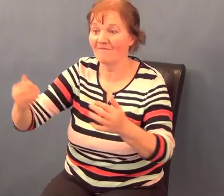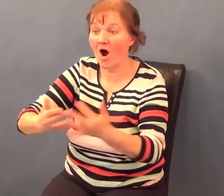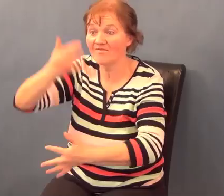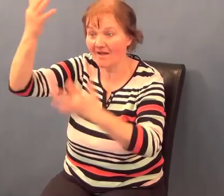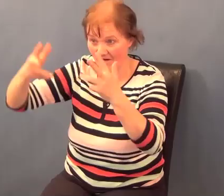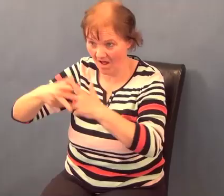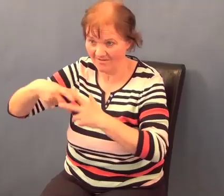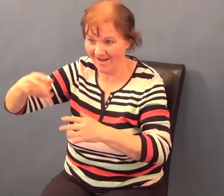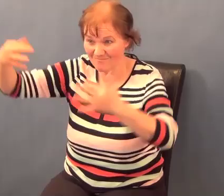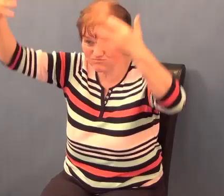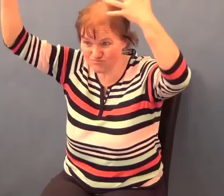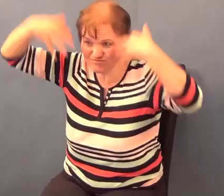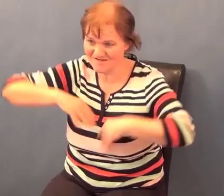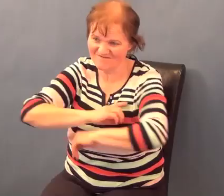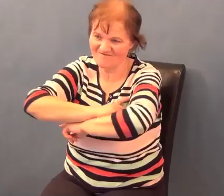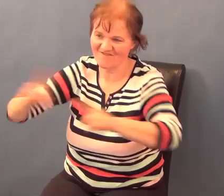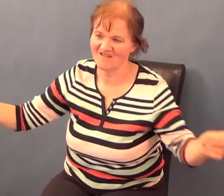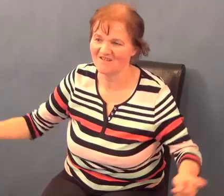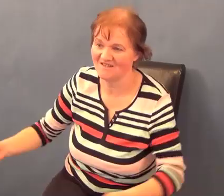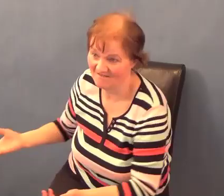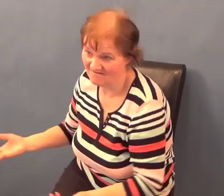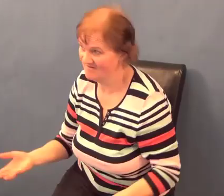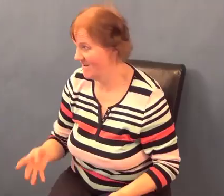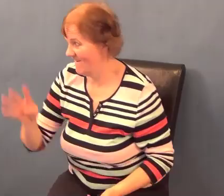Na fontannę koń nie może wejść i się kąpać.